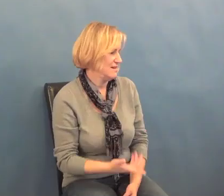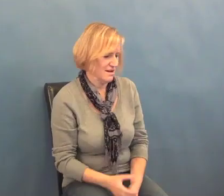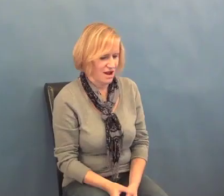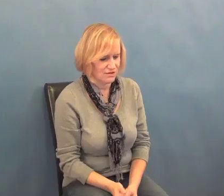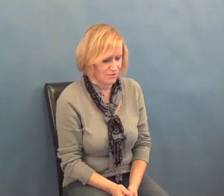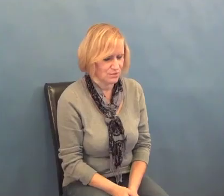Zakaz.